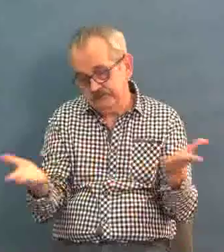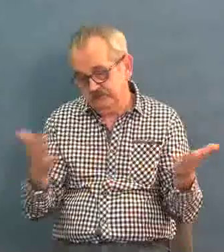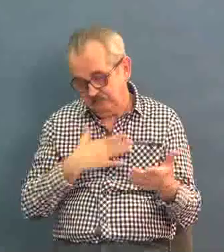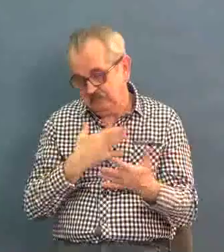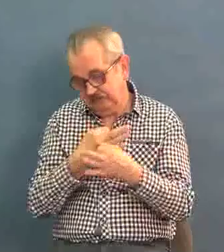Mam wolne.